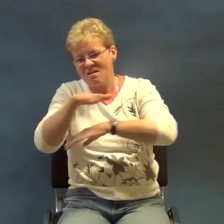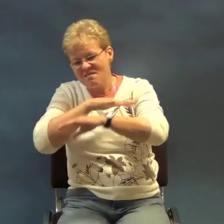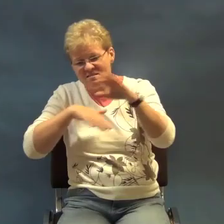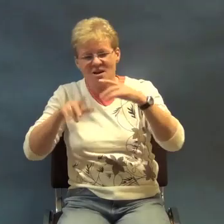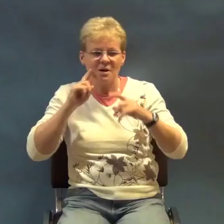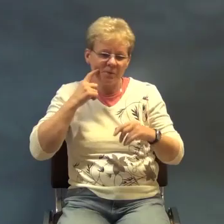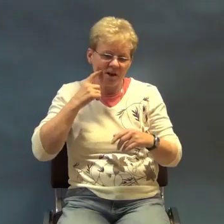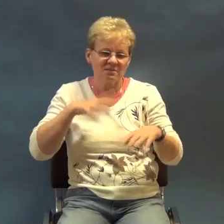Bawią się.